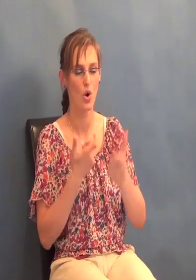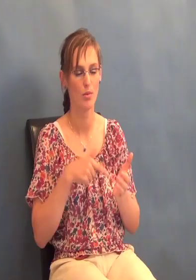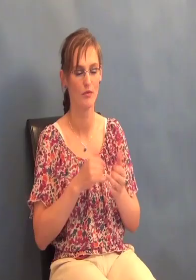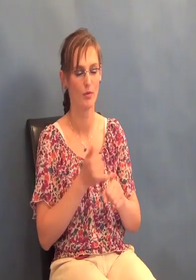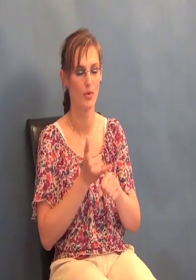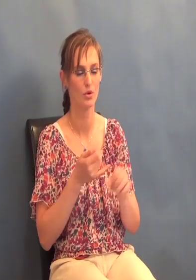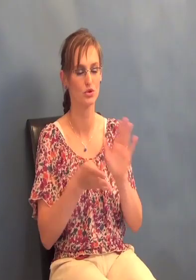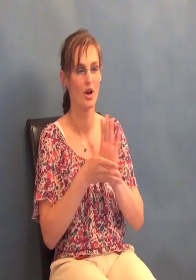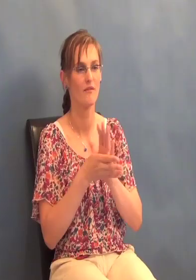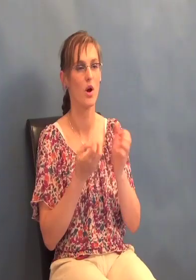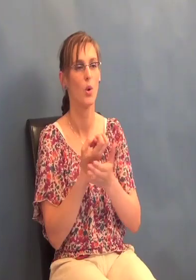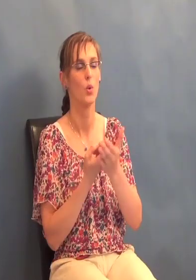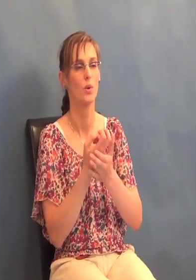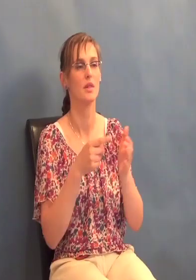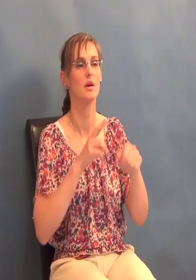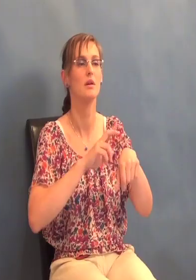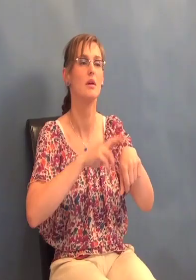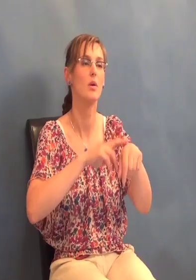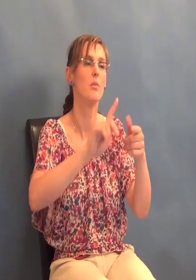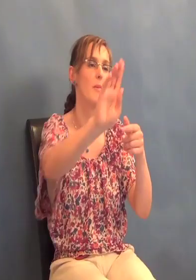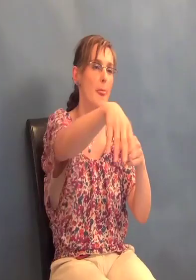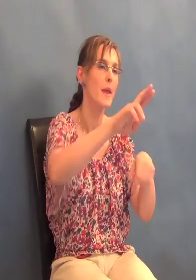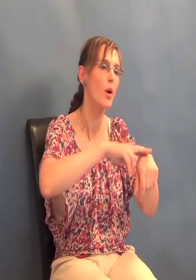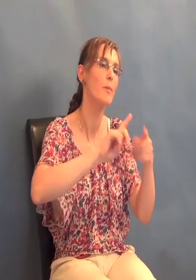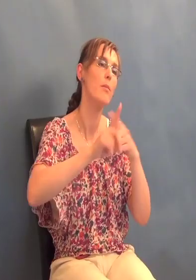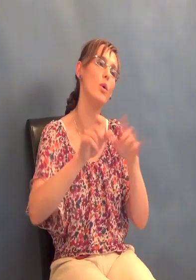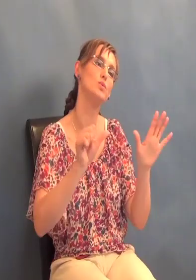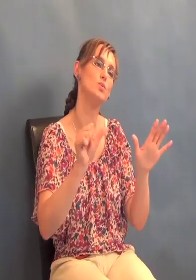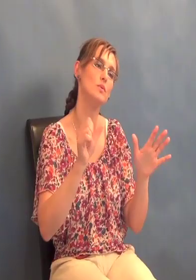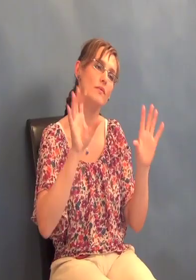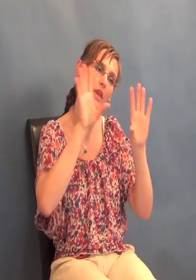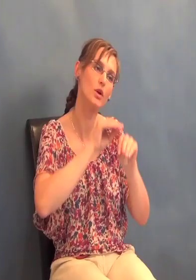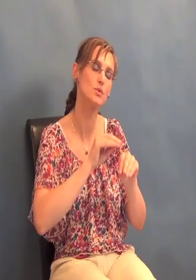W piątek dziewiętnastego lutego, godzina... po szóstej, wieczorem.